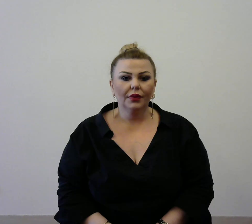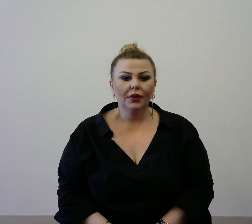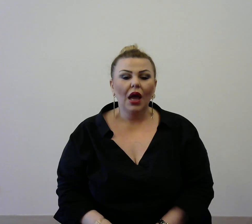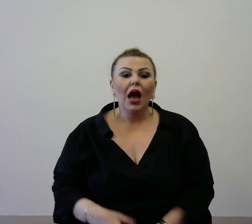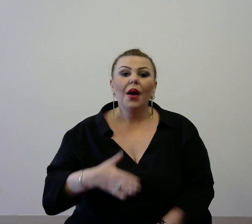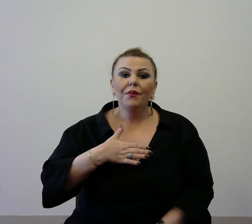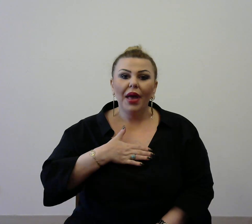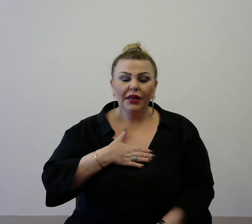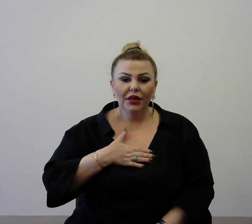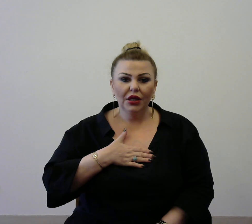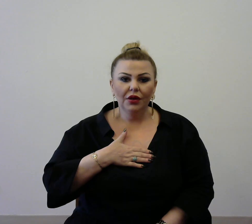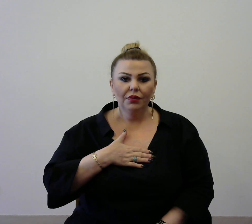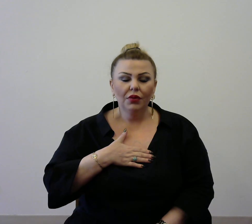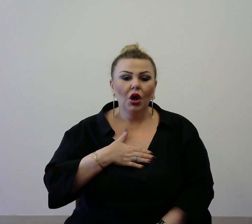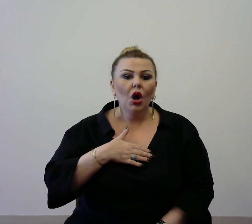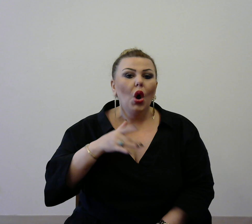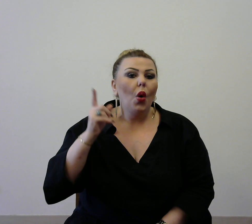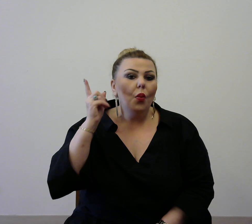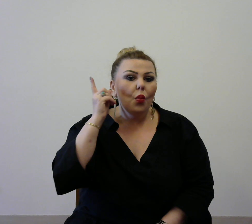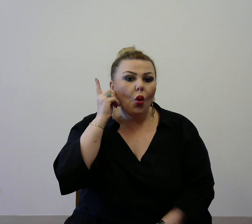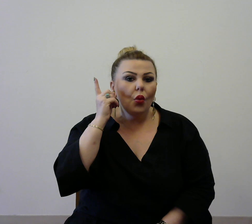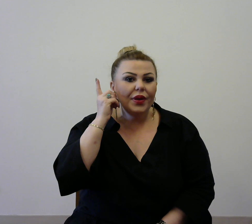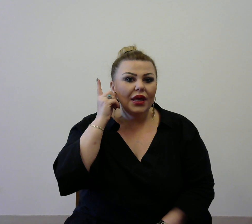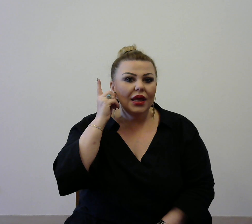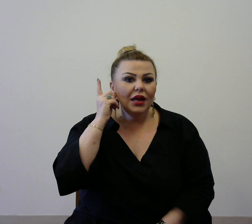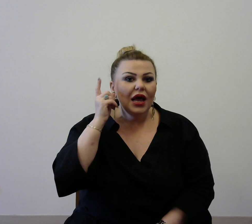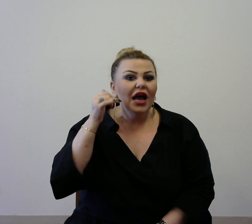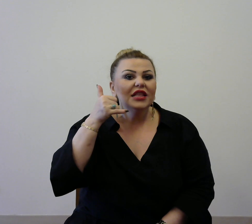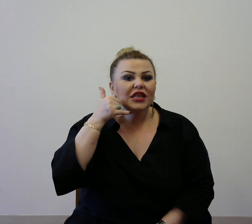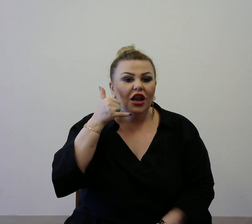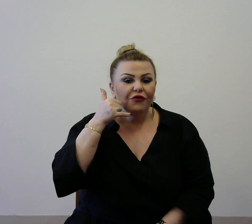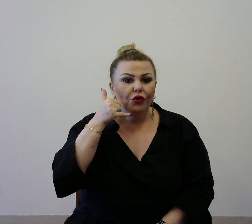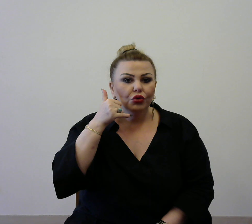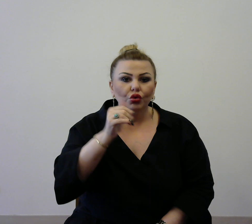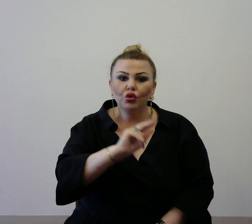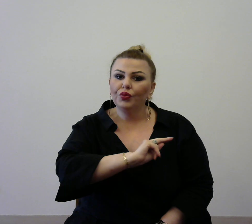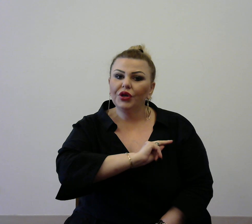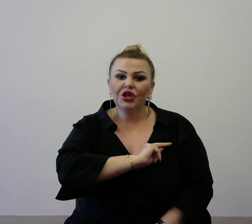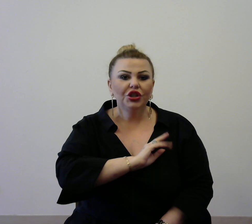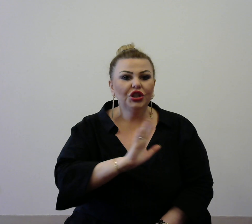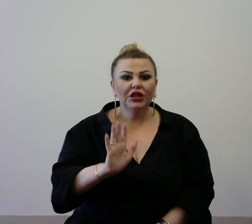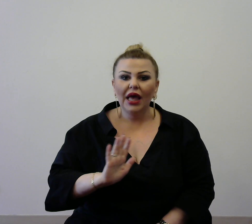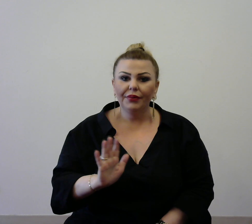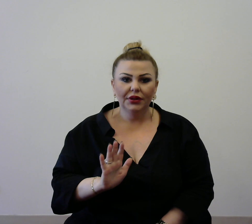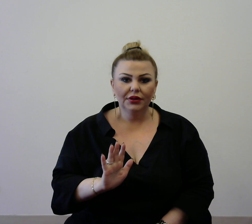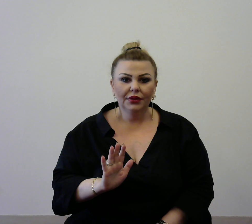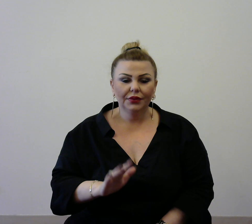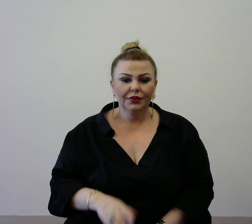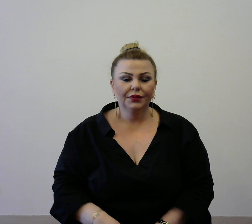Mənim mobil telefonum işləmir